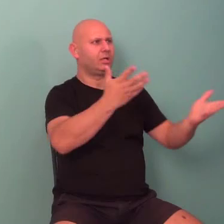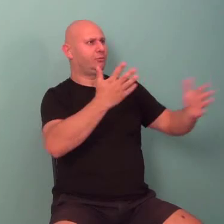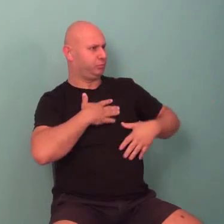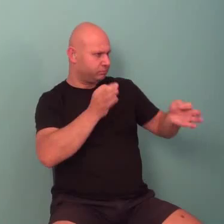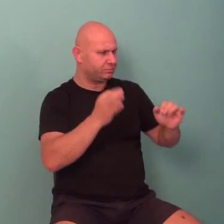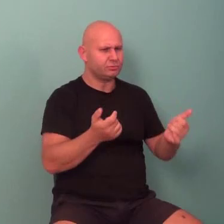Odpowiedział, że super.